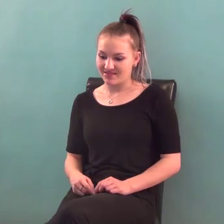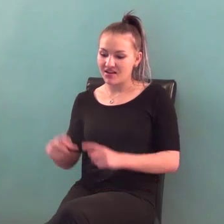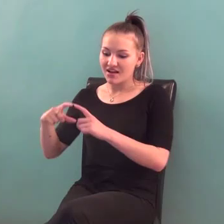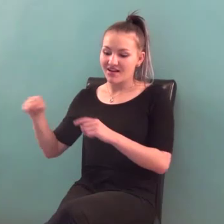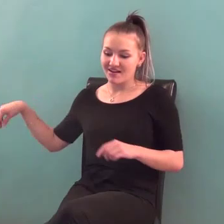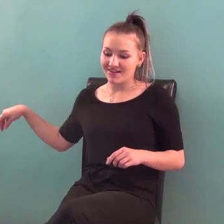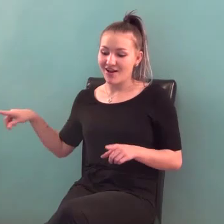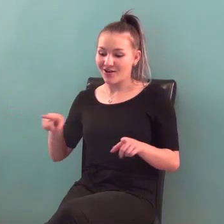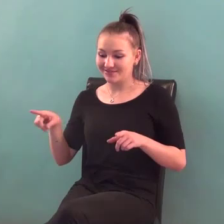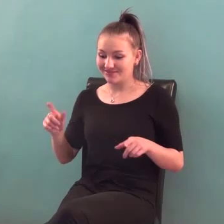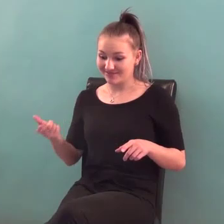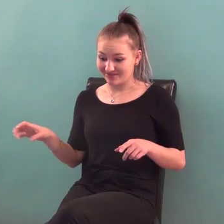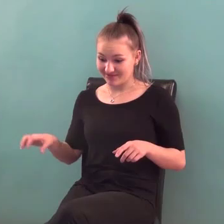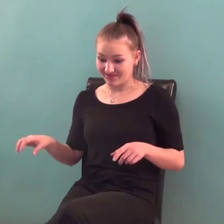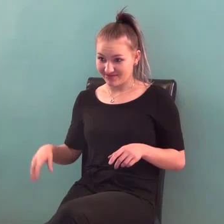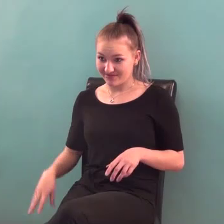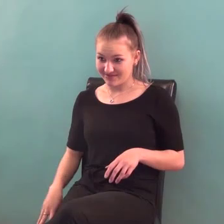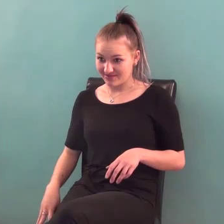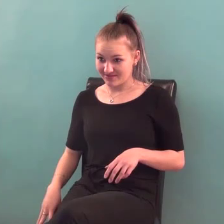Coś prostokątnego po prawej stronie znaczy jest coś związanego z kradzieżą?